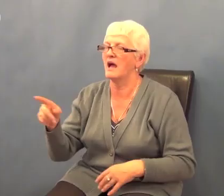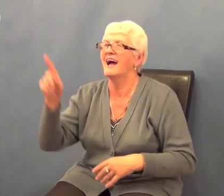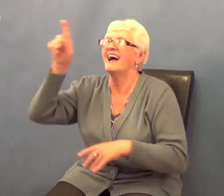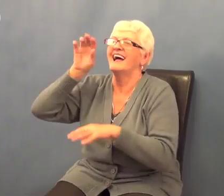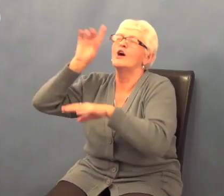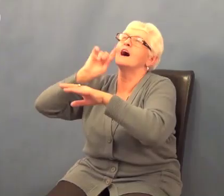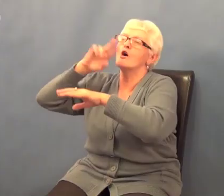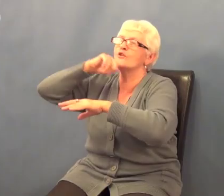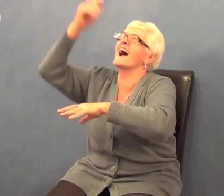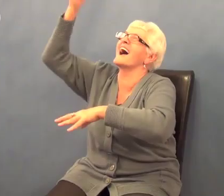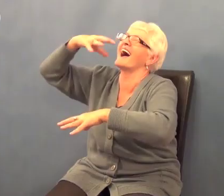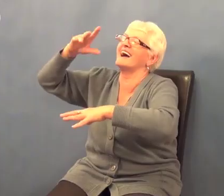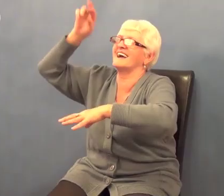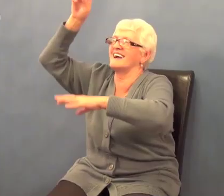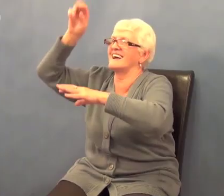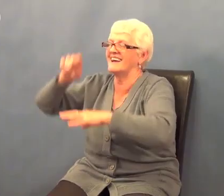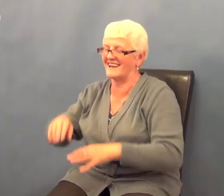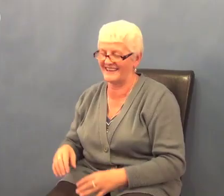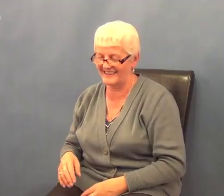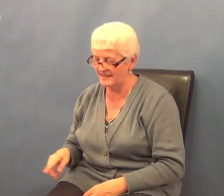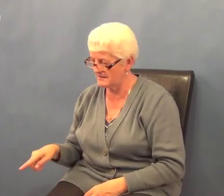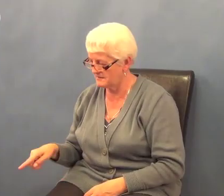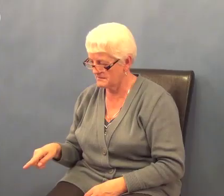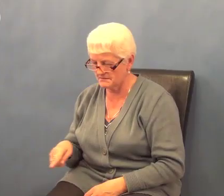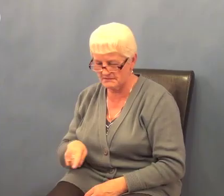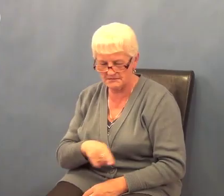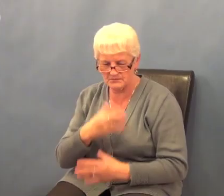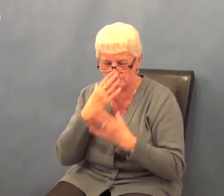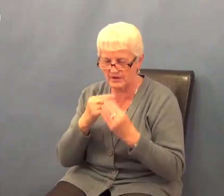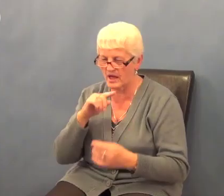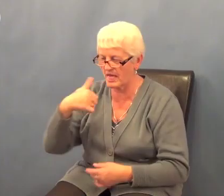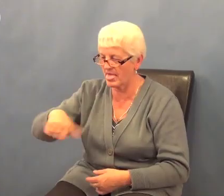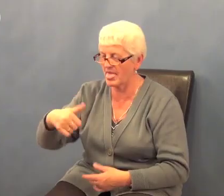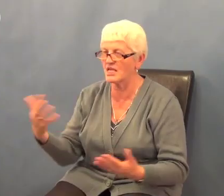A ten mężczyzna, który zbiera gruszki schodzi na dół i patrzy na kosze, liczy ich, zauważa, że jeden z nich zniknął.